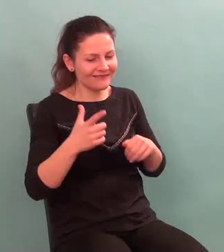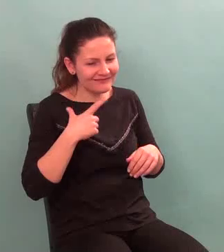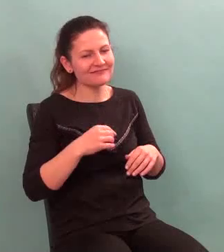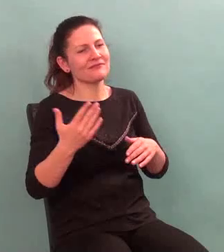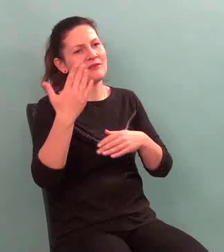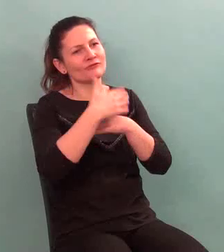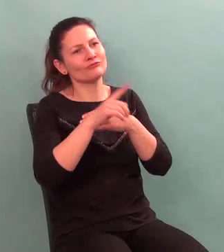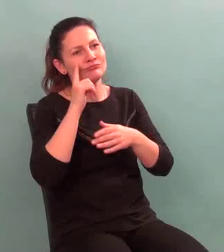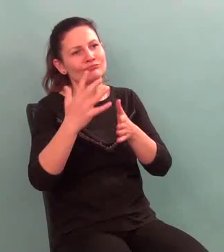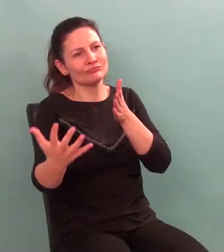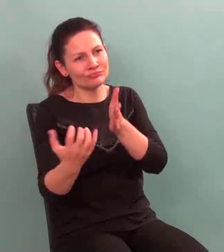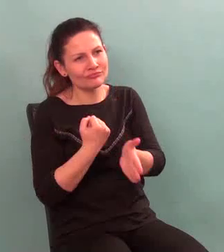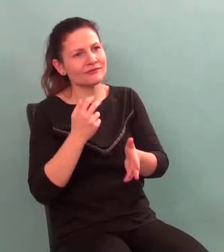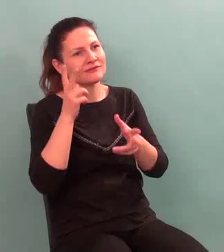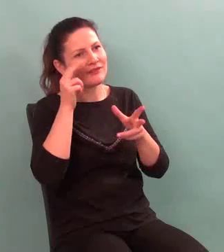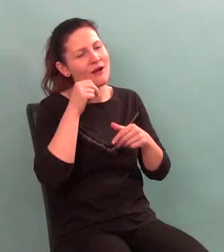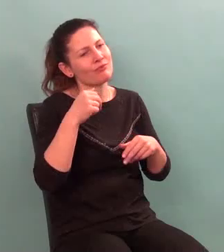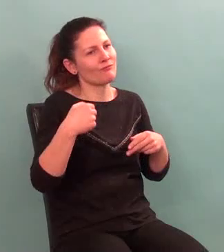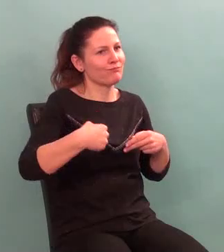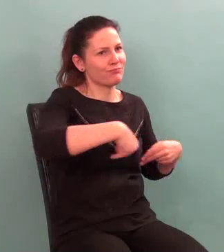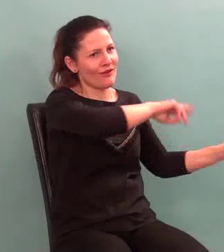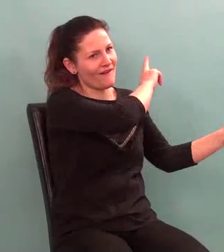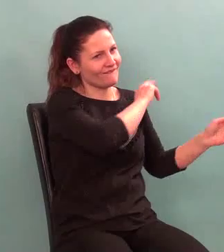Na końcu chłopiec zabiera żabę i wracają.